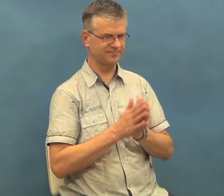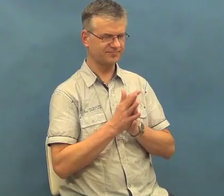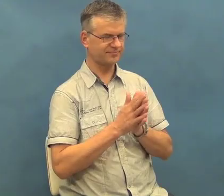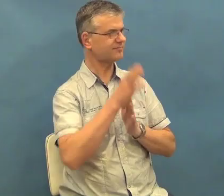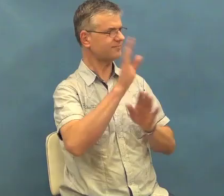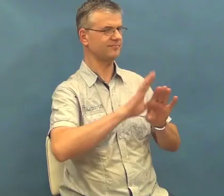Koniec.